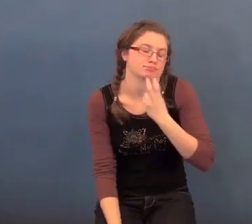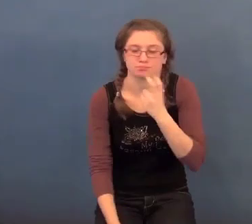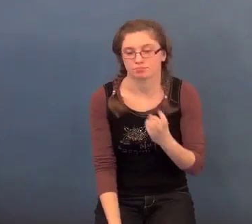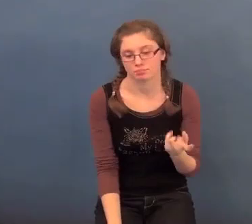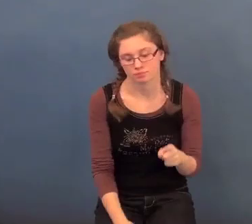Nie wolno.